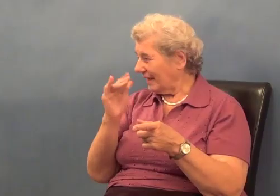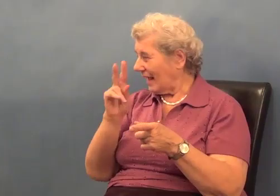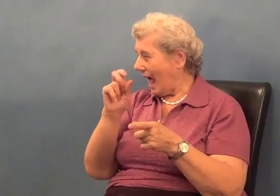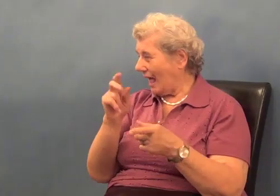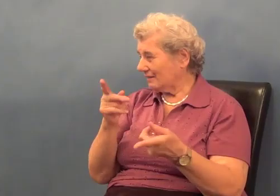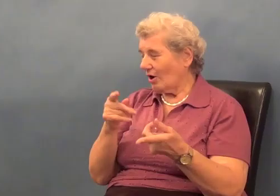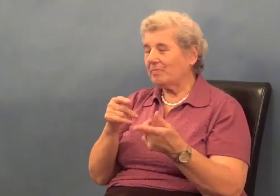Mika?